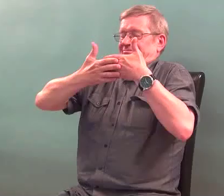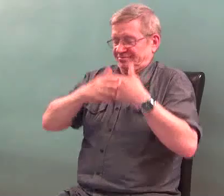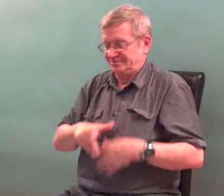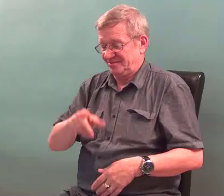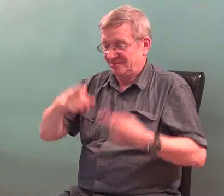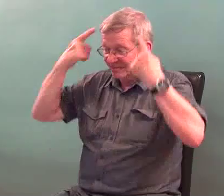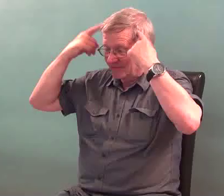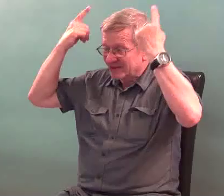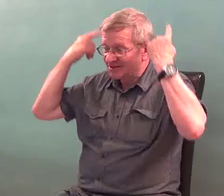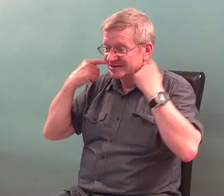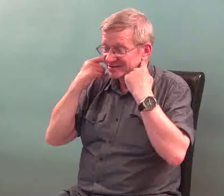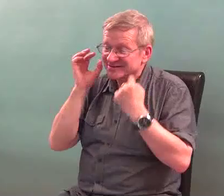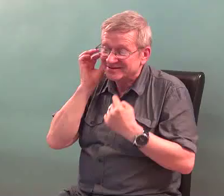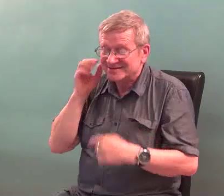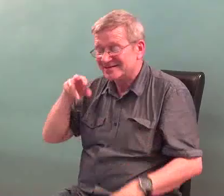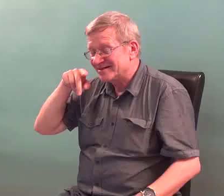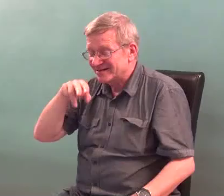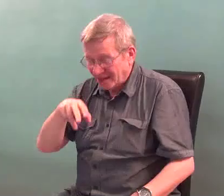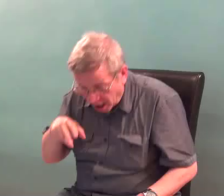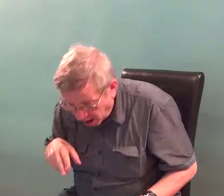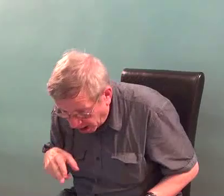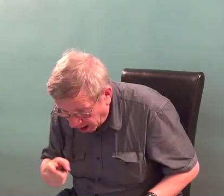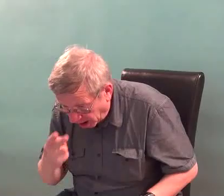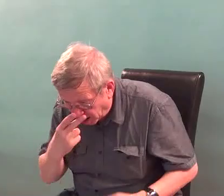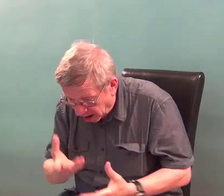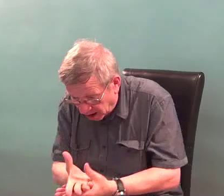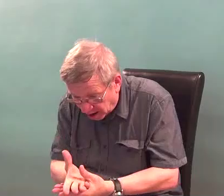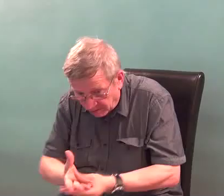Przychodzi dziewczyna Myszka Miki i jest w szoku, bo widzi, że owoce zniknęły.